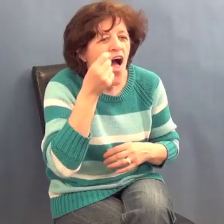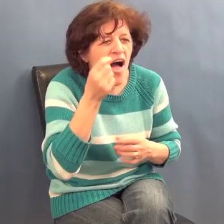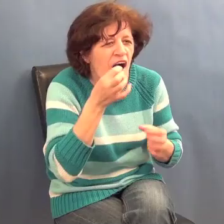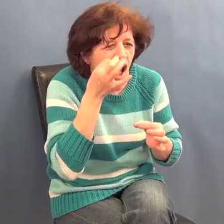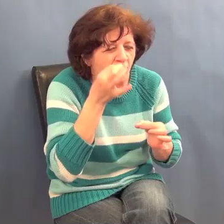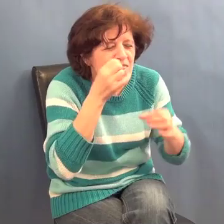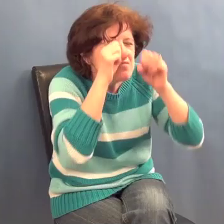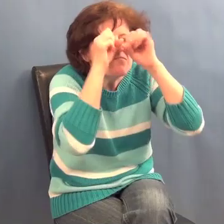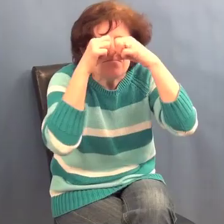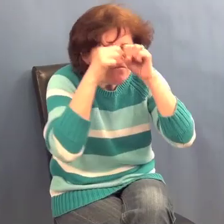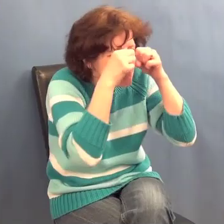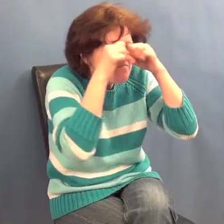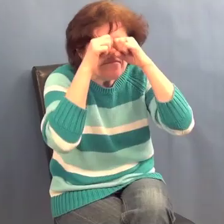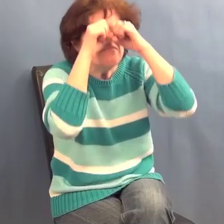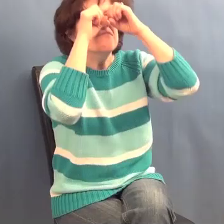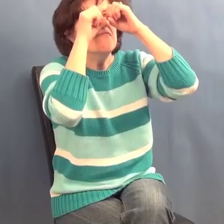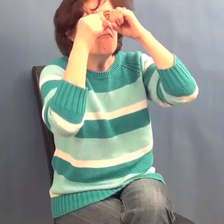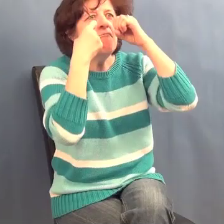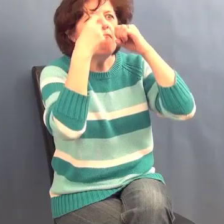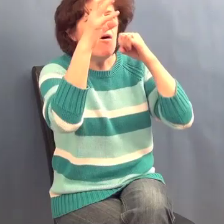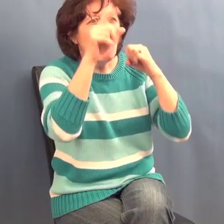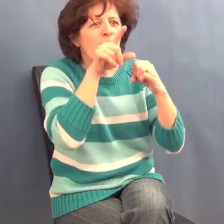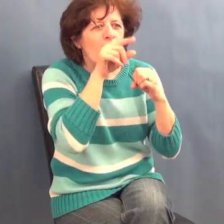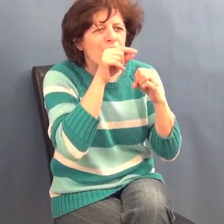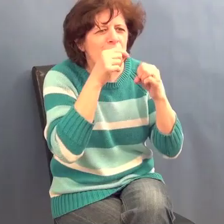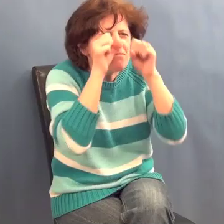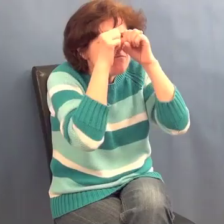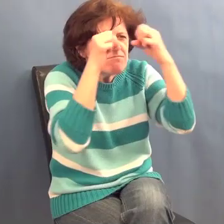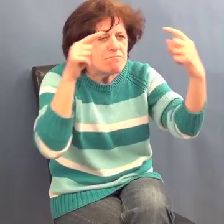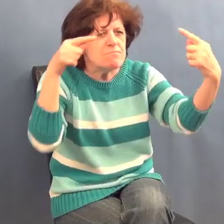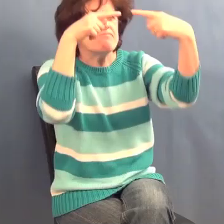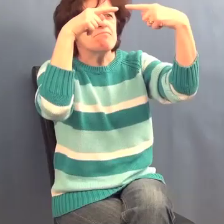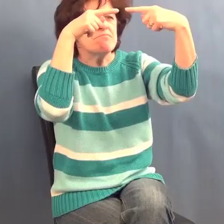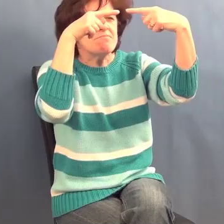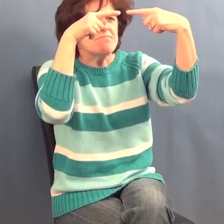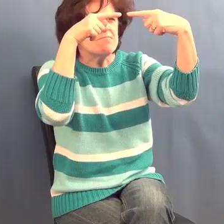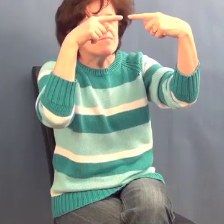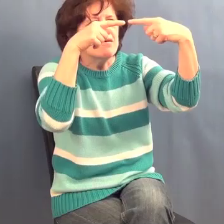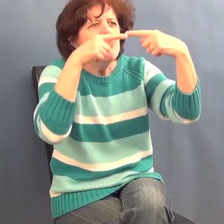Kot rozgląda się przez lornetkę i zauważa na samej górze bloku ptaka, który też patrzy przez lornetkę. Zauważyli siebie nawzajem.